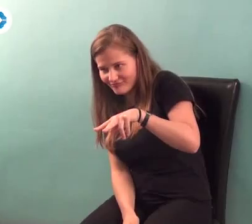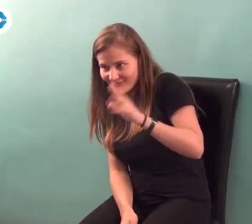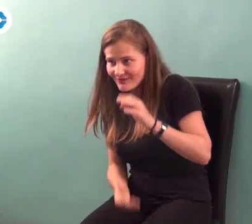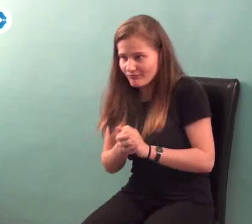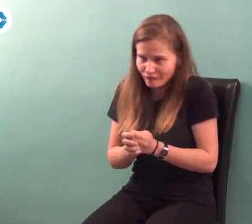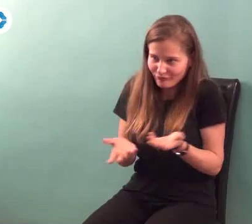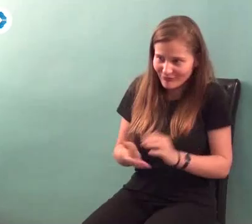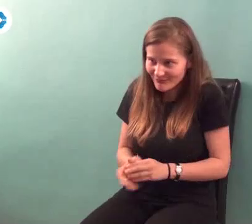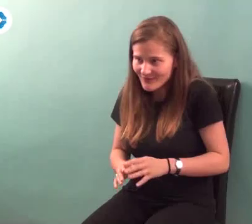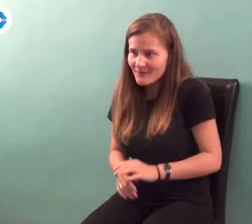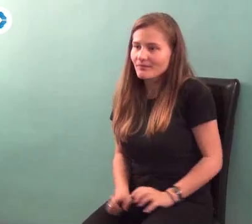A chłopiec mówi, że nic takiego, bawi się.